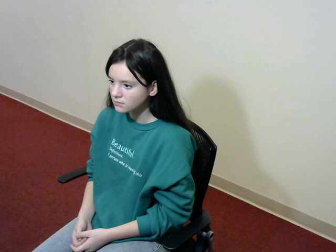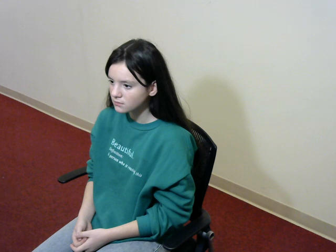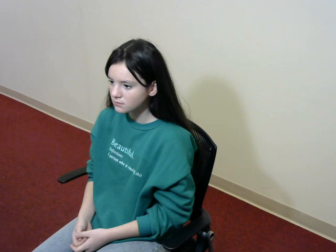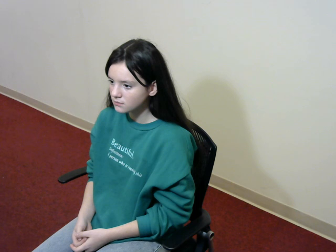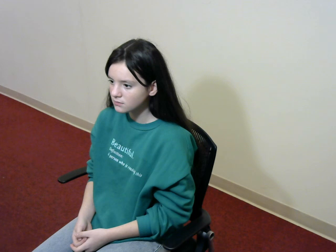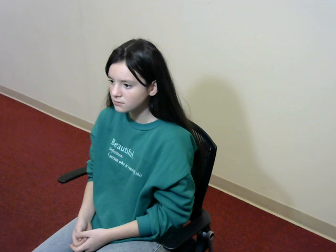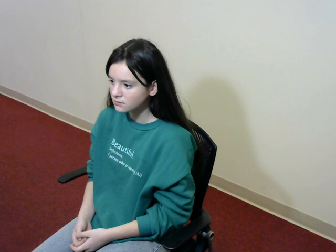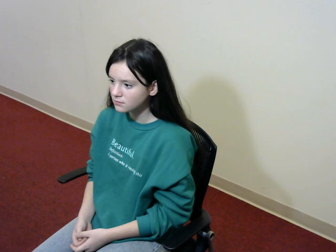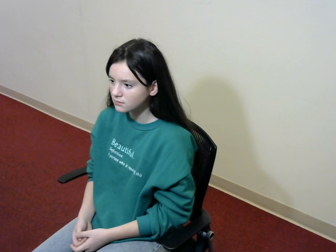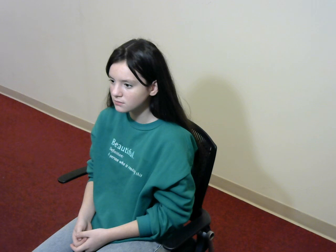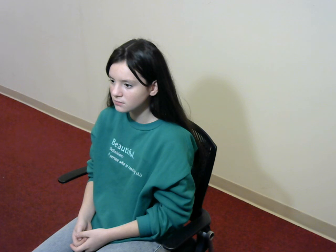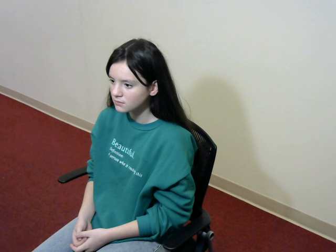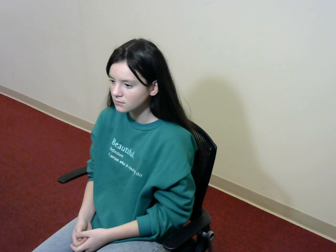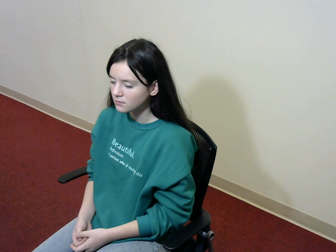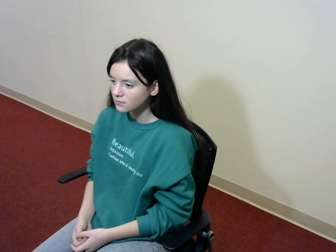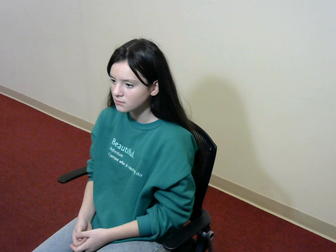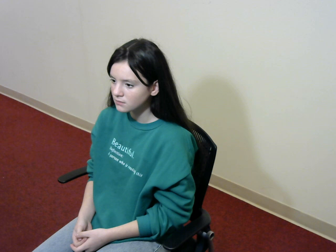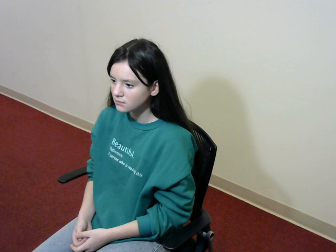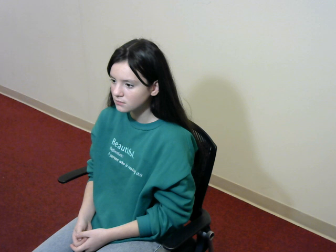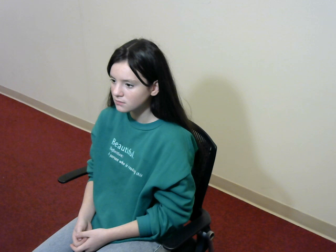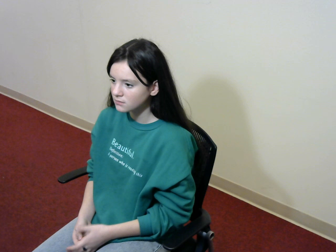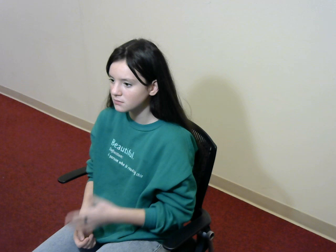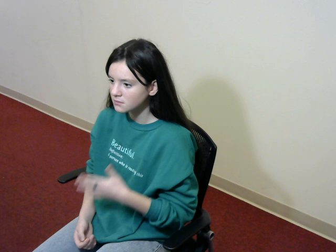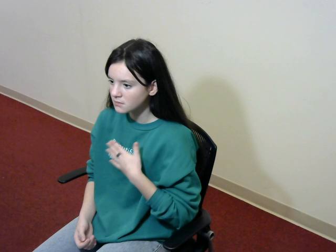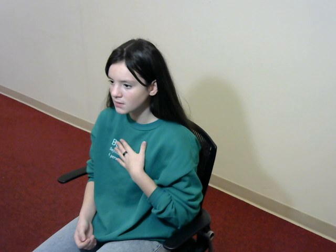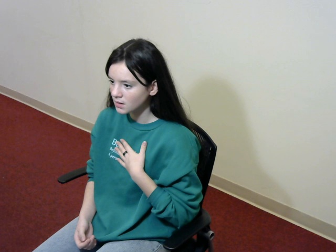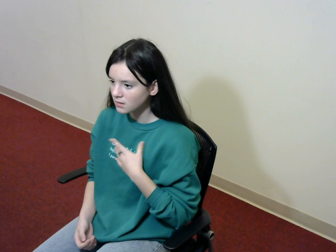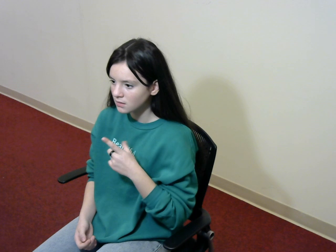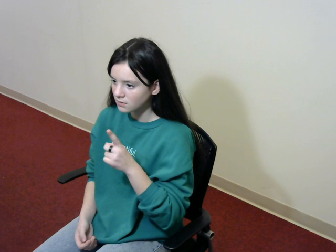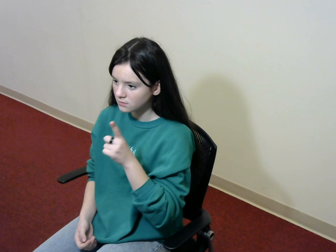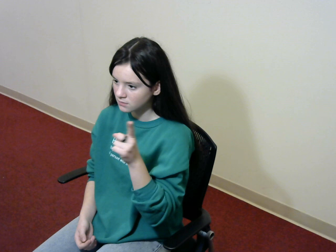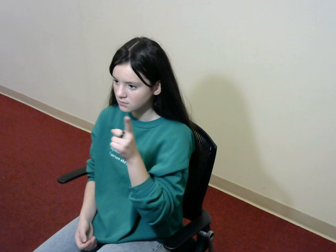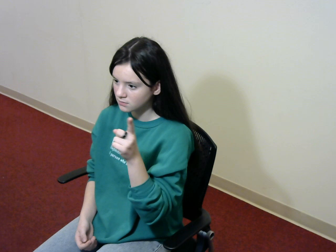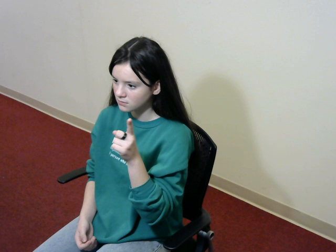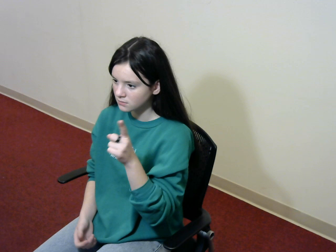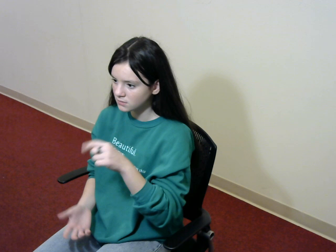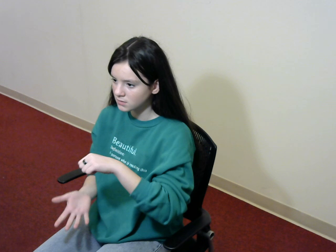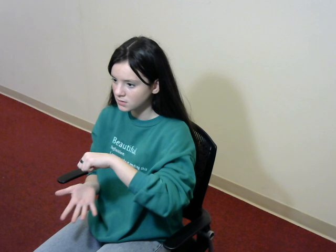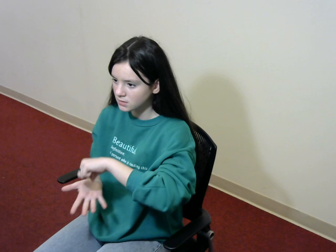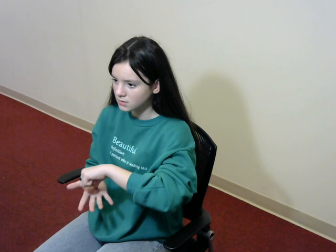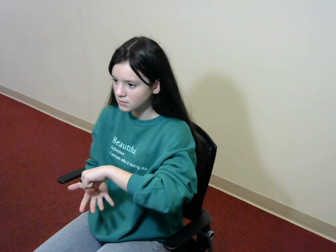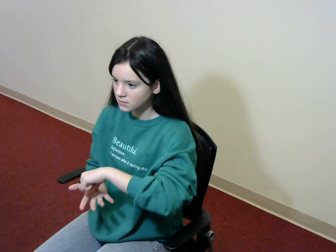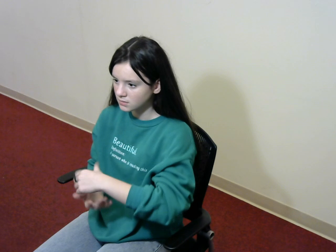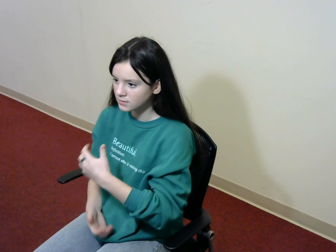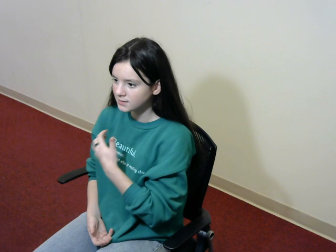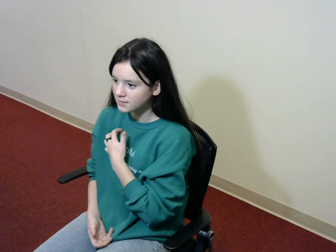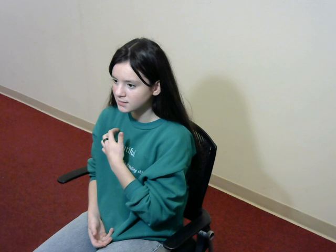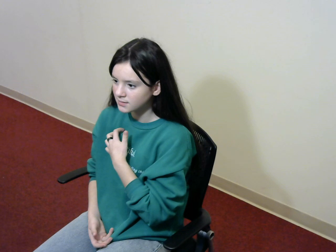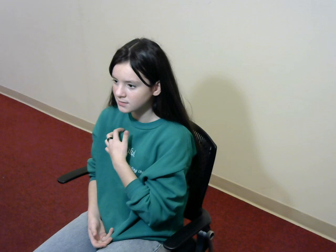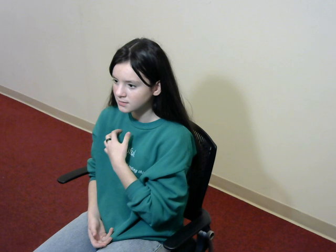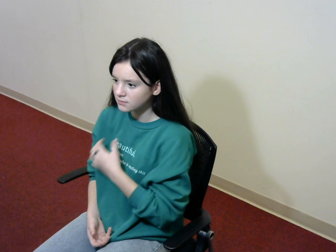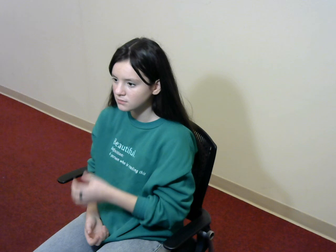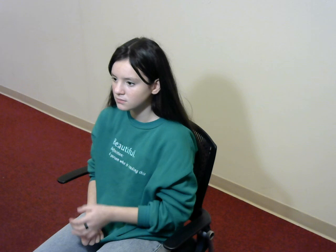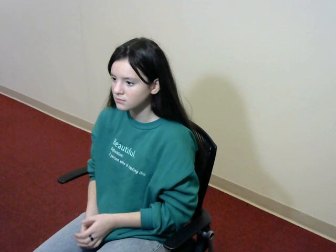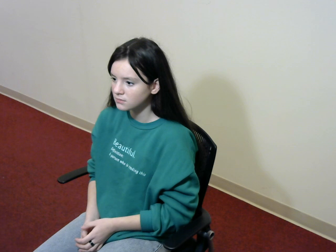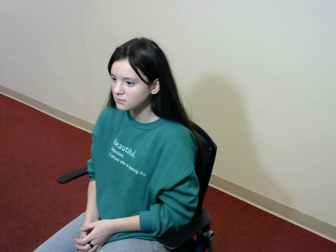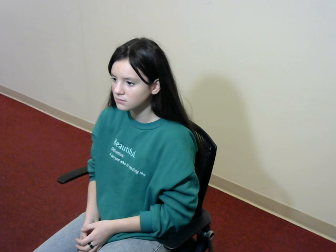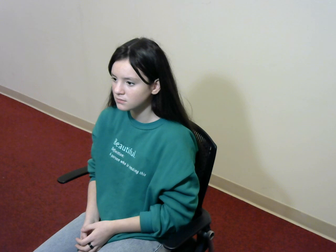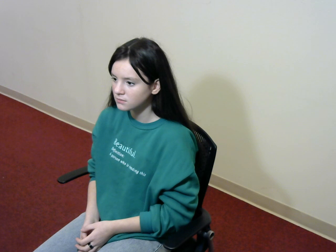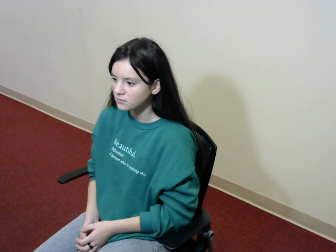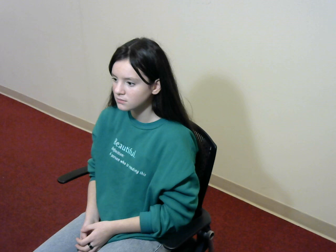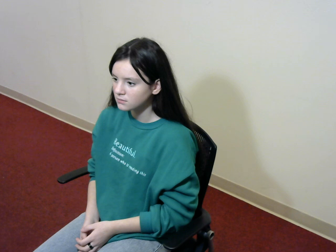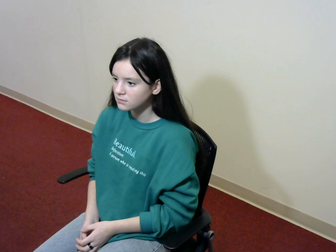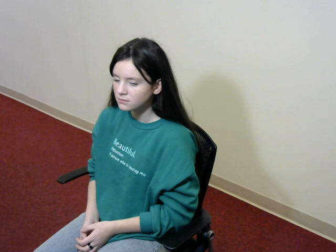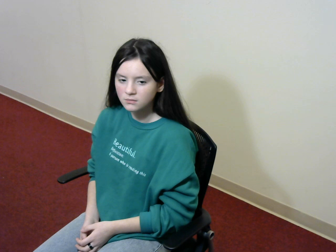Mən orda olmaq istəyərdim